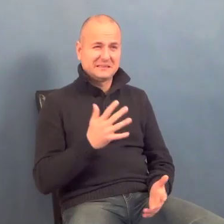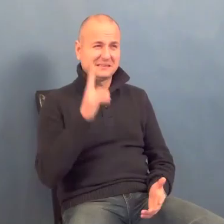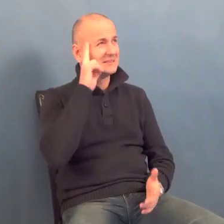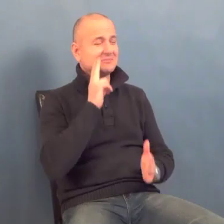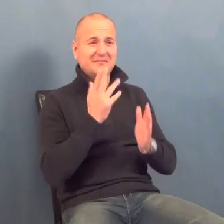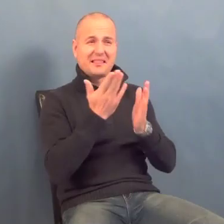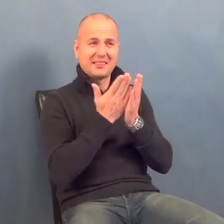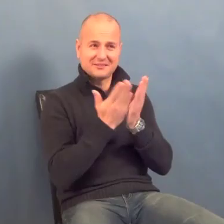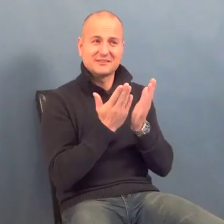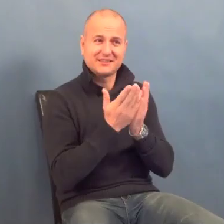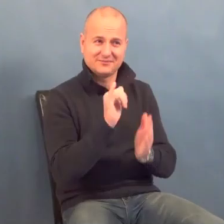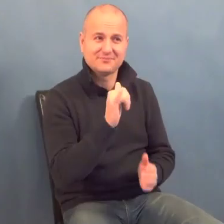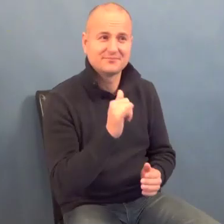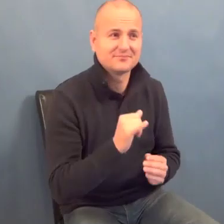Głusi nie czytają, prawda?